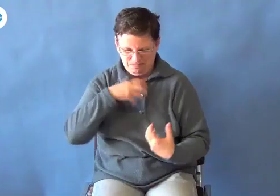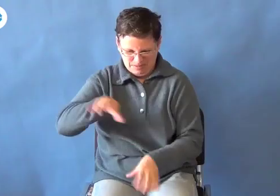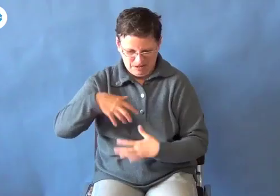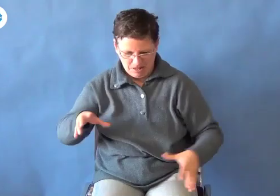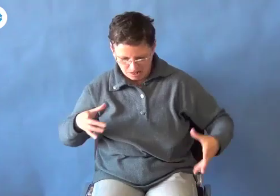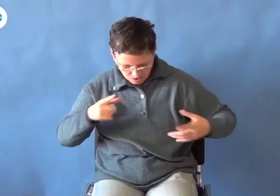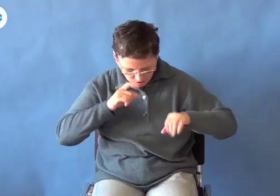Kierowca krzyczy.